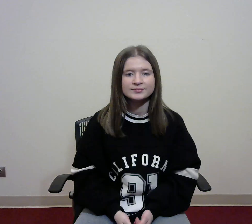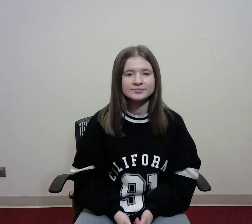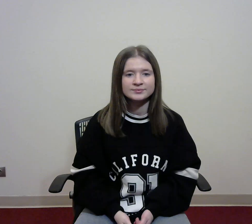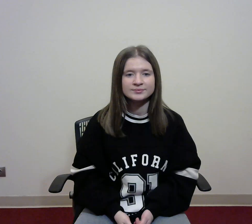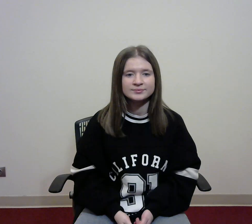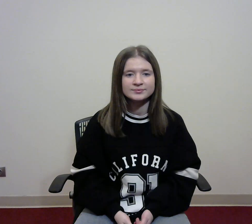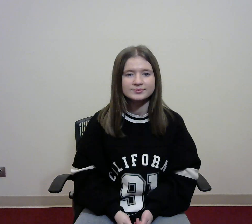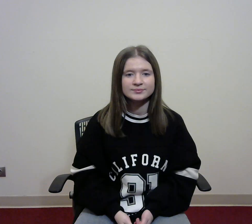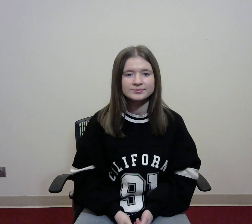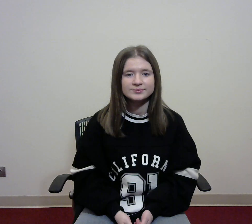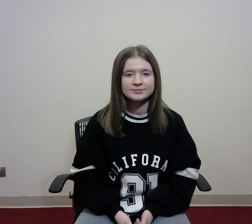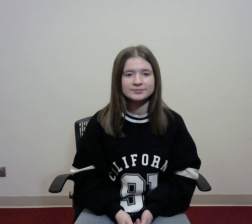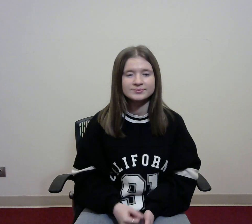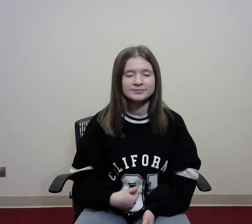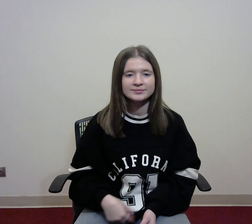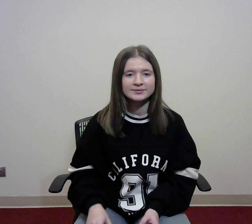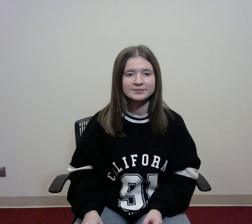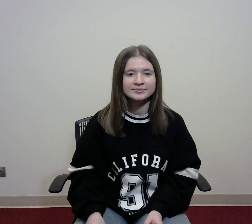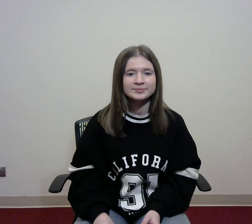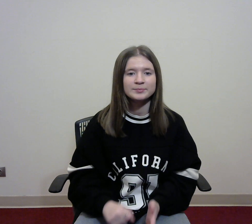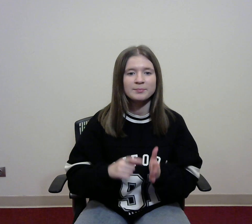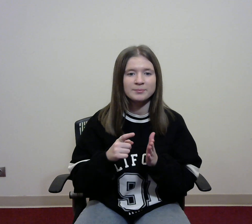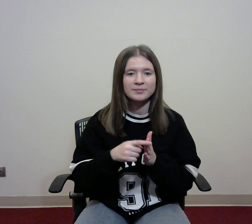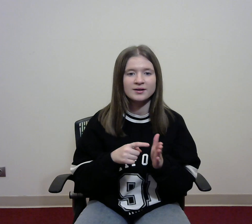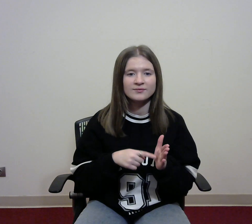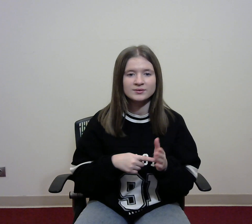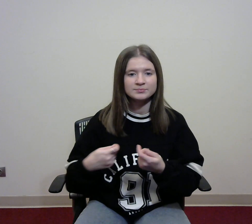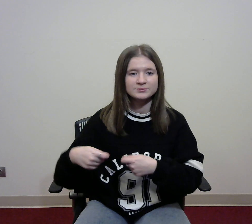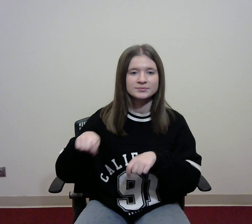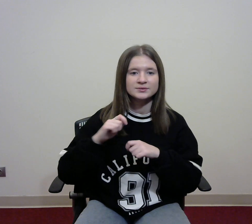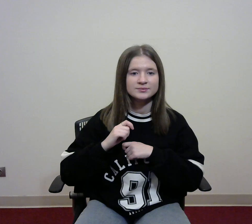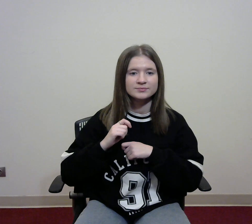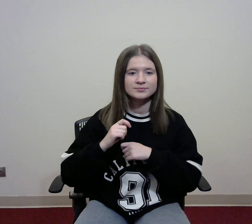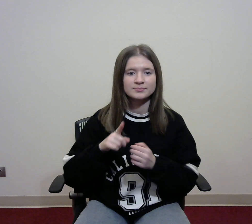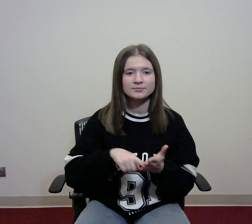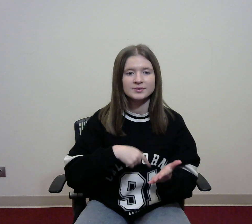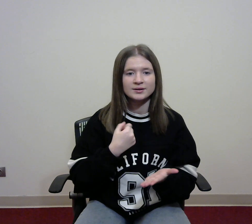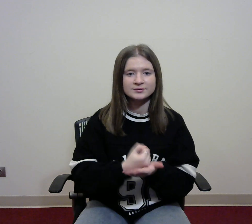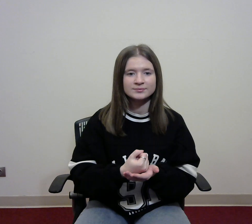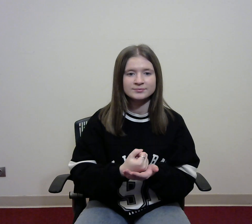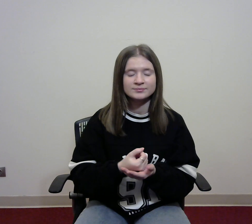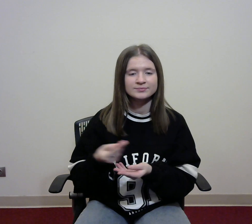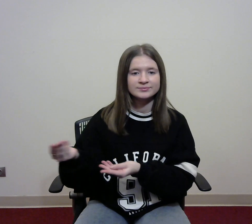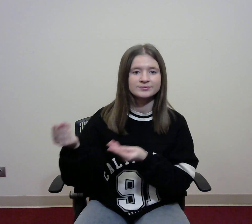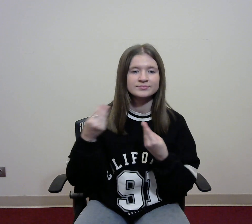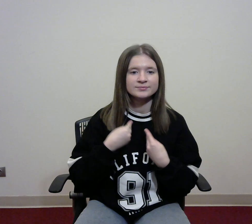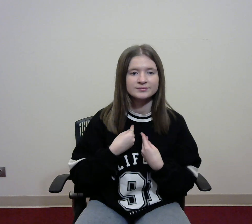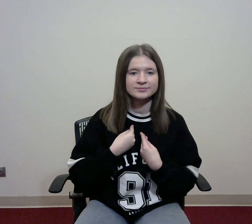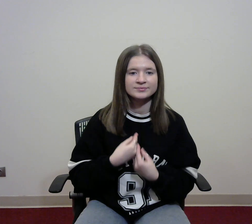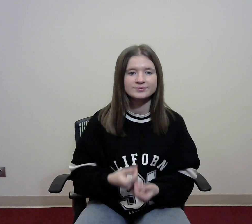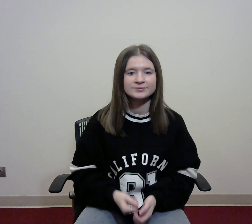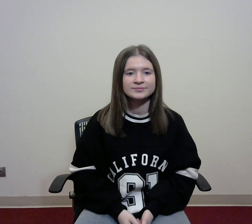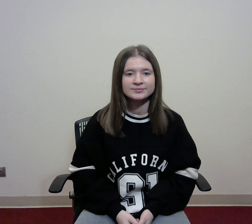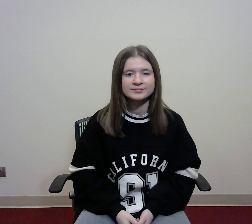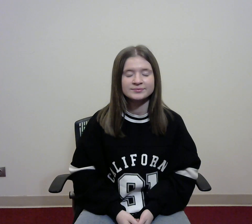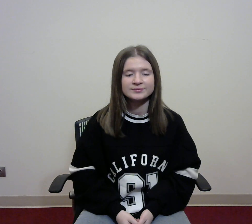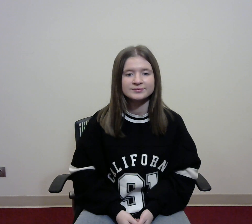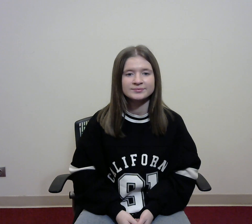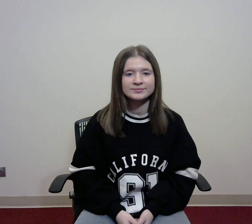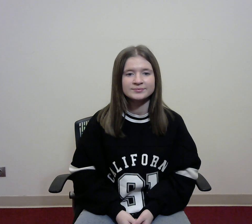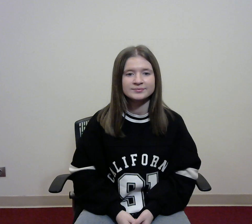Etibarnamə notariusda verilir